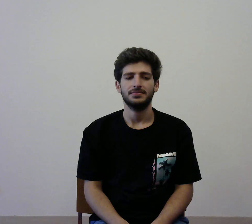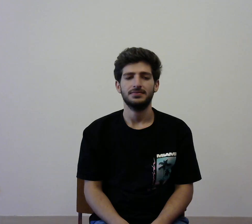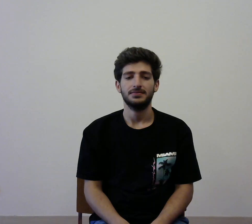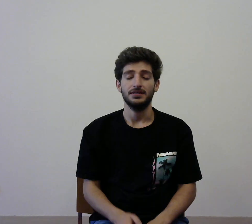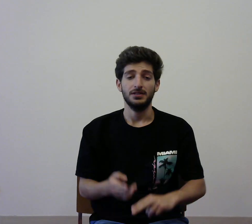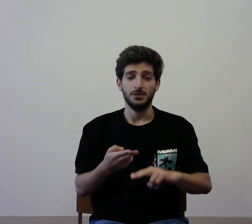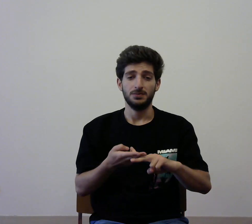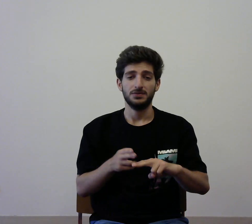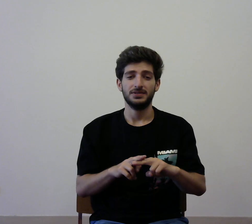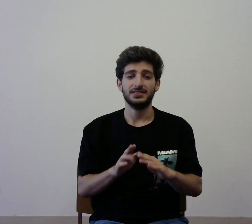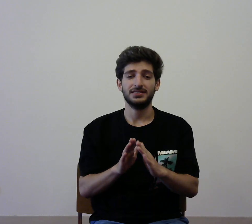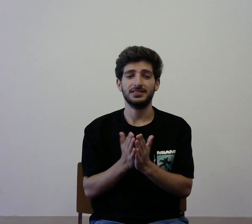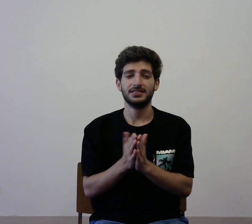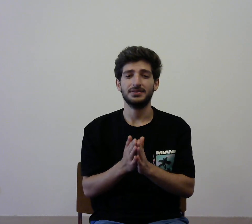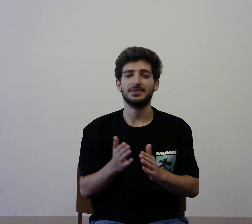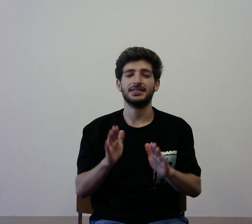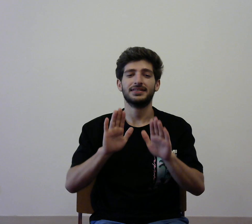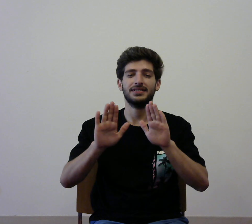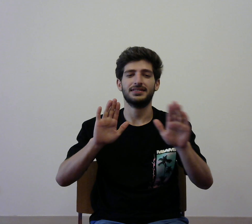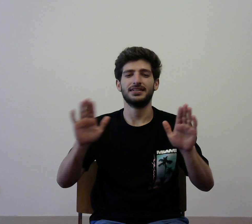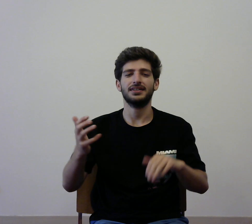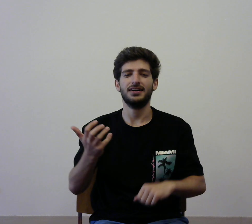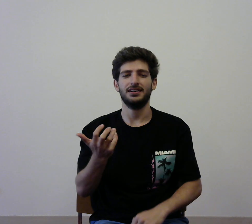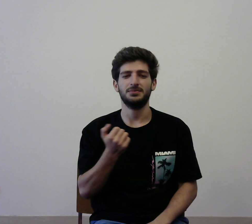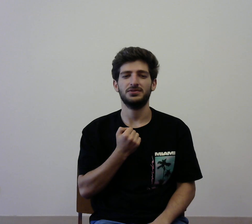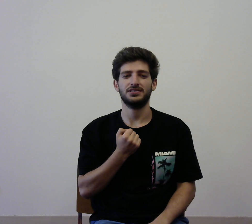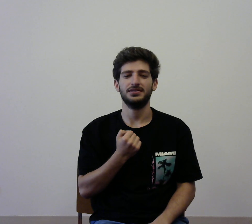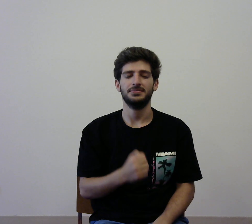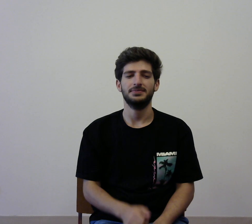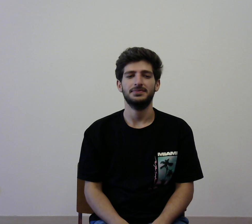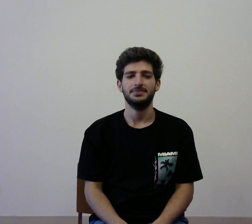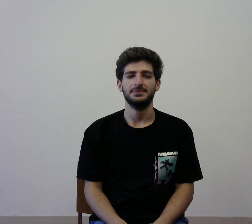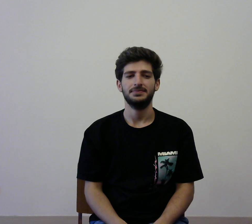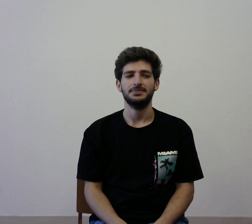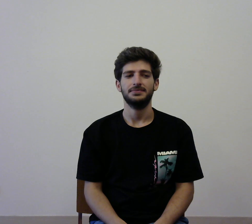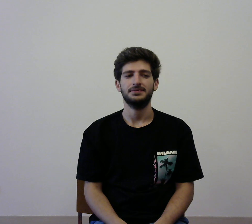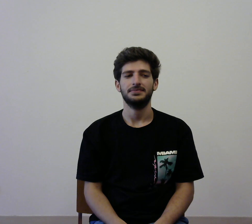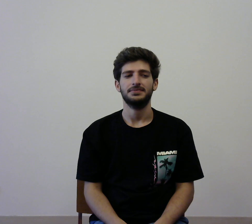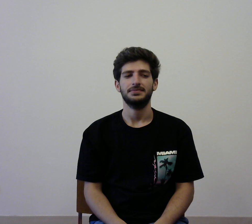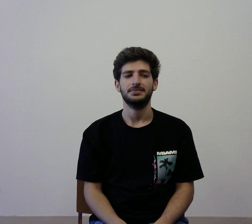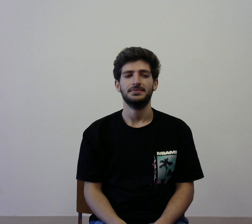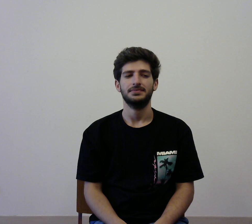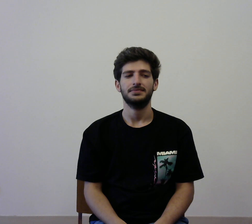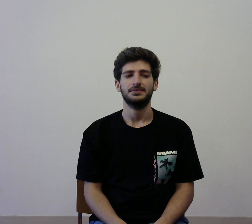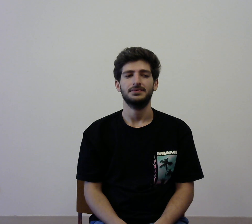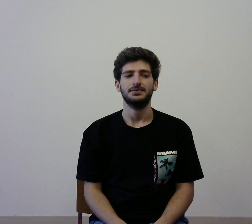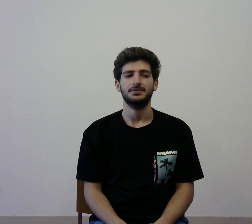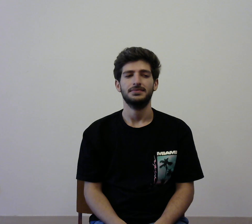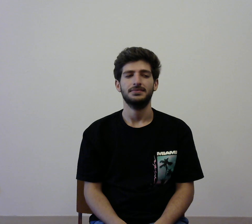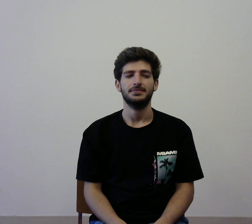Bu kitabları sərgidən almışam